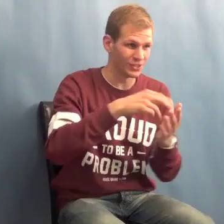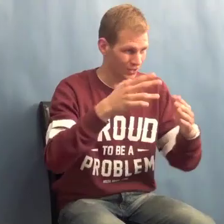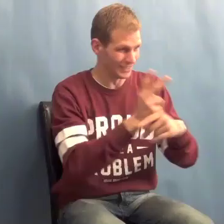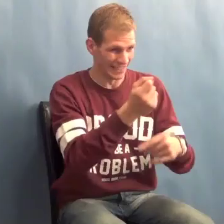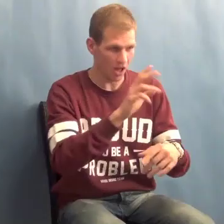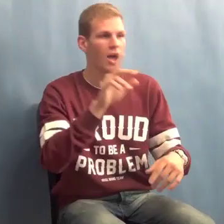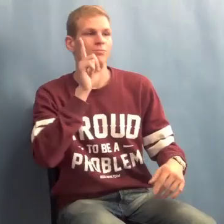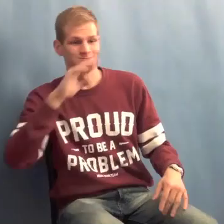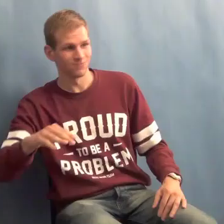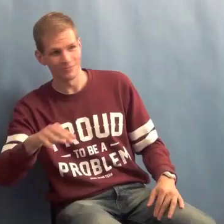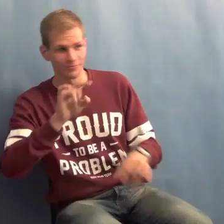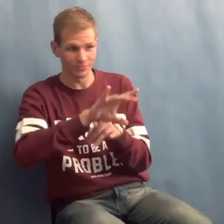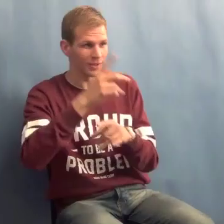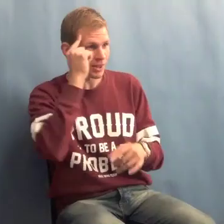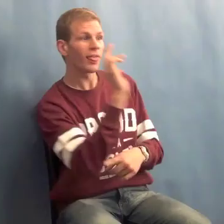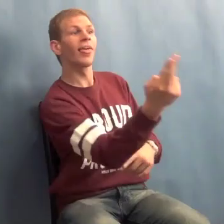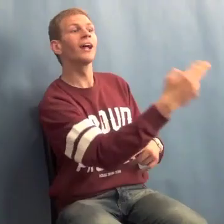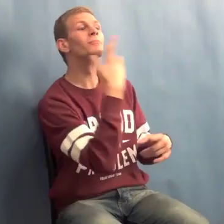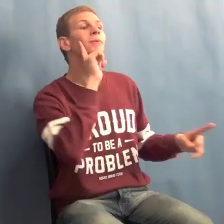Chłopiec pobiegł na wskazane miejsce.